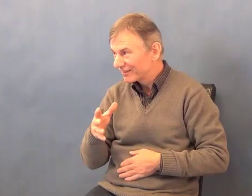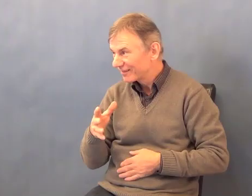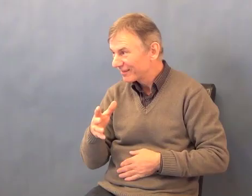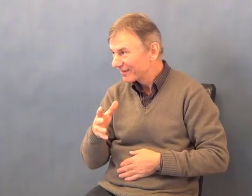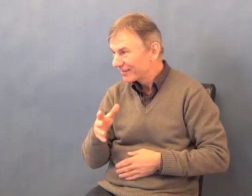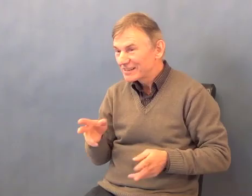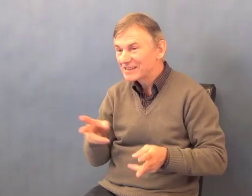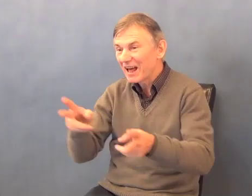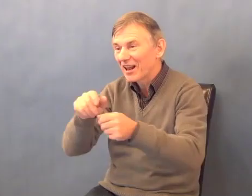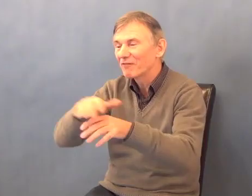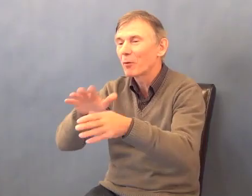Tak?